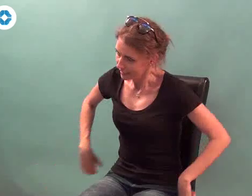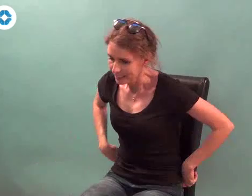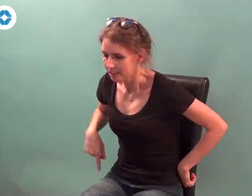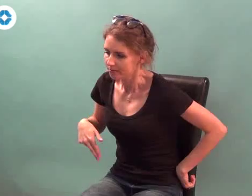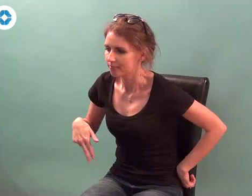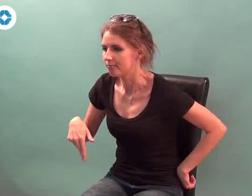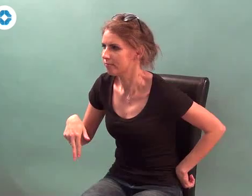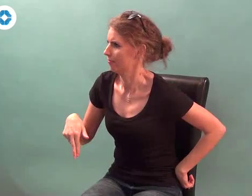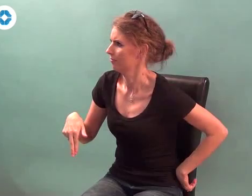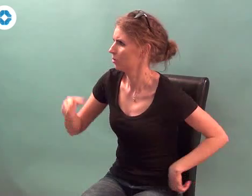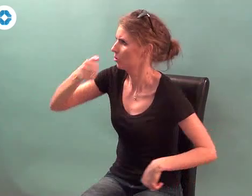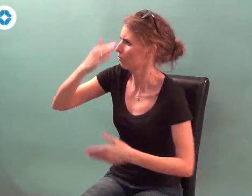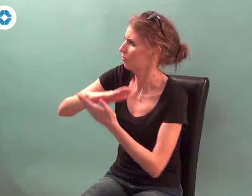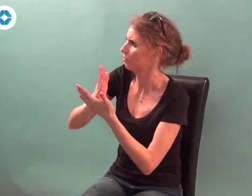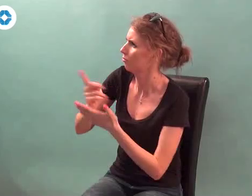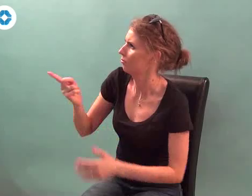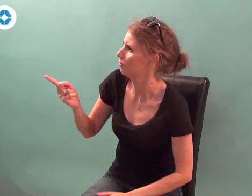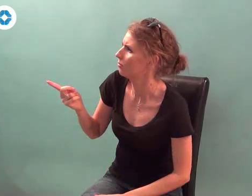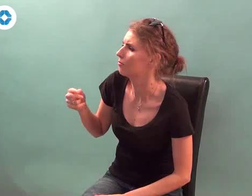Policjant idzie i zauważa rozbite szkło.